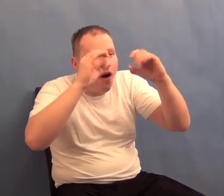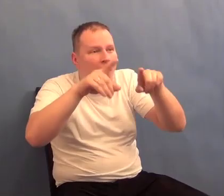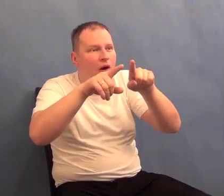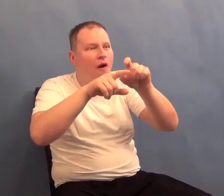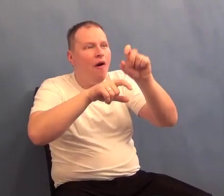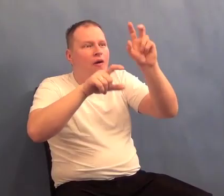Oo.